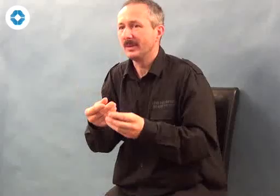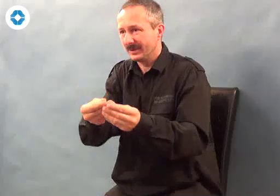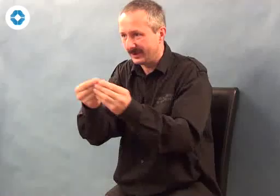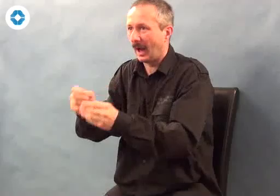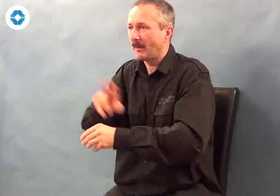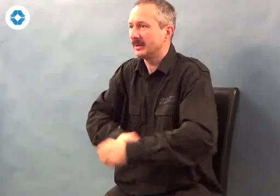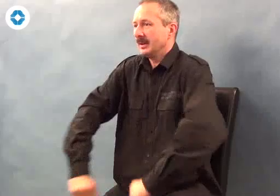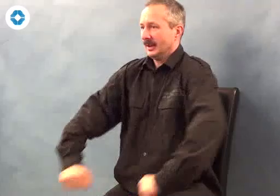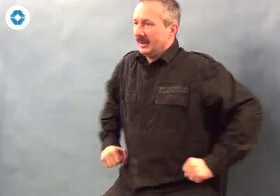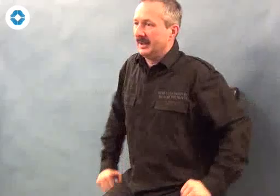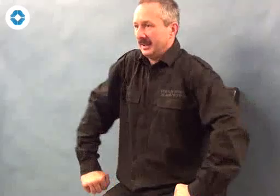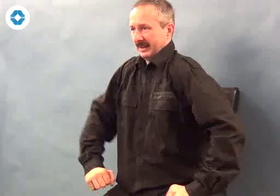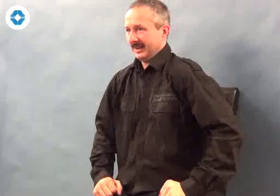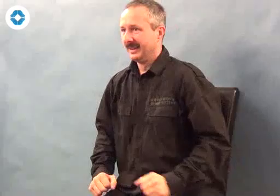Policjant rusza nagle rękami.